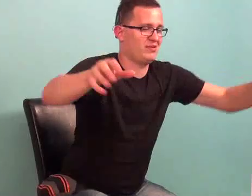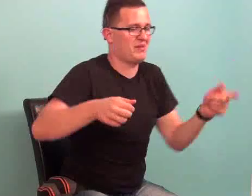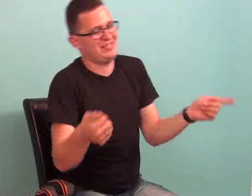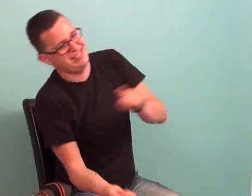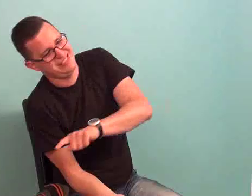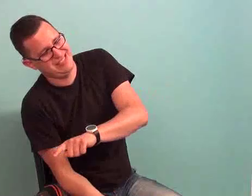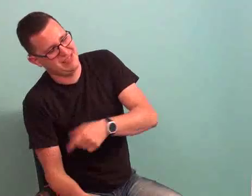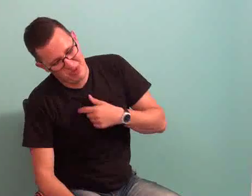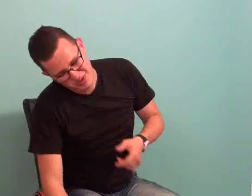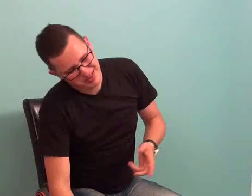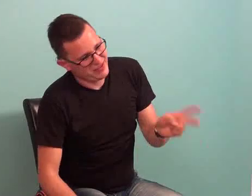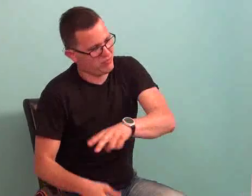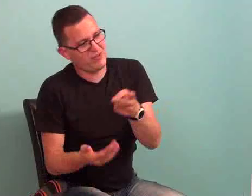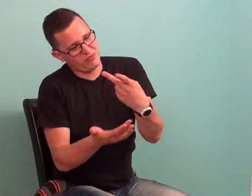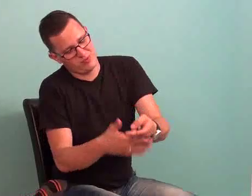Chłopak przewrócił się, boli go noga, leży.